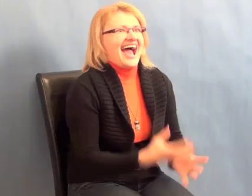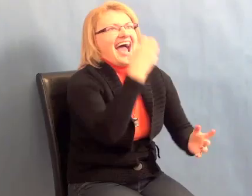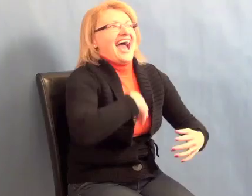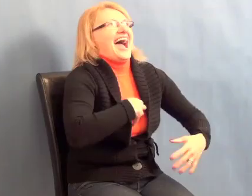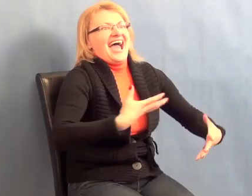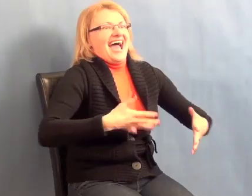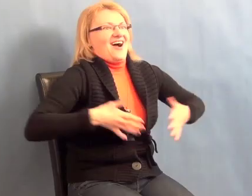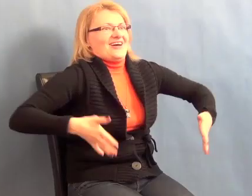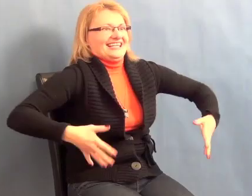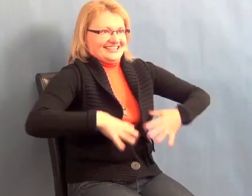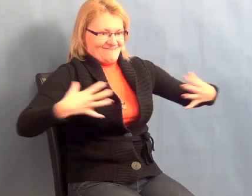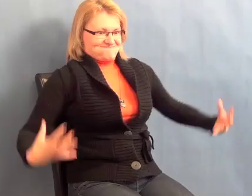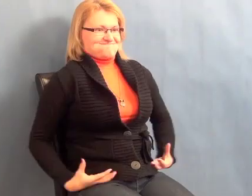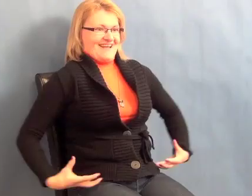Połknął tę kulę.